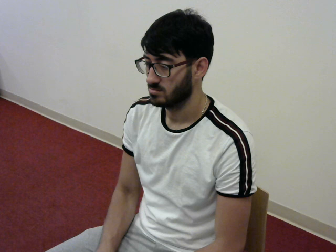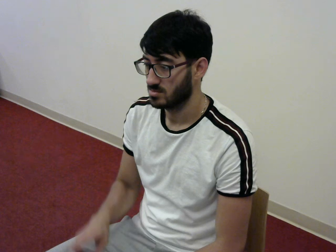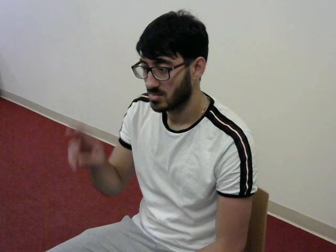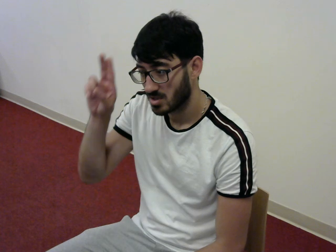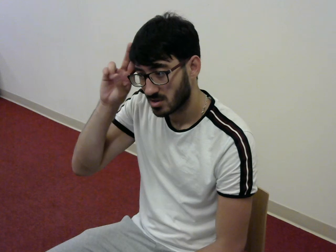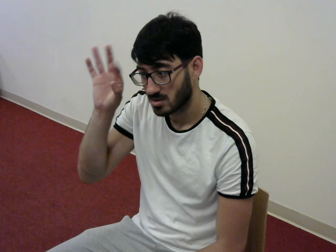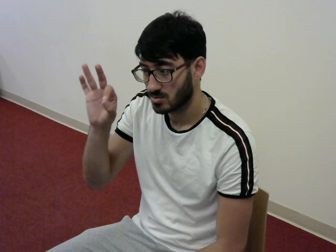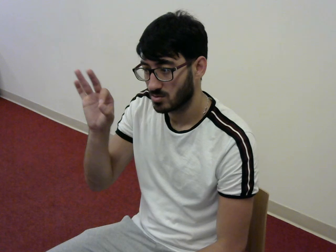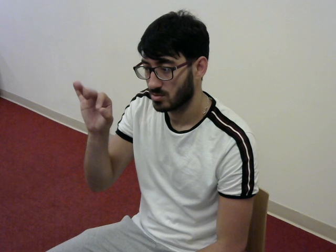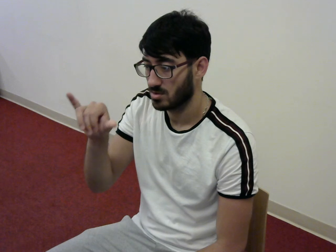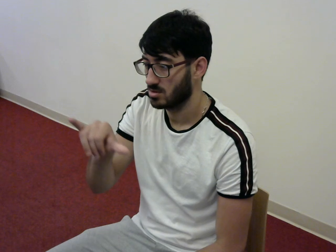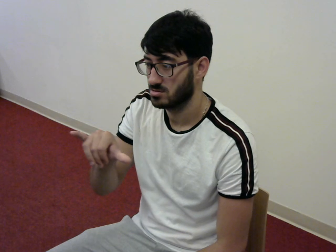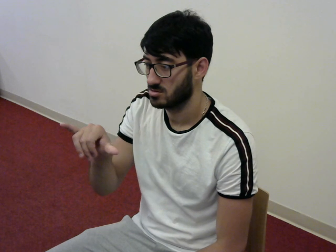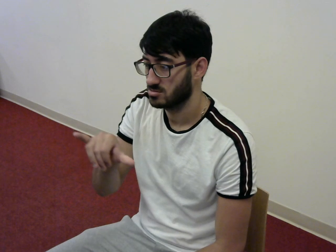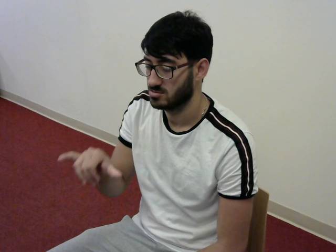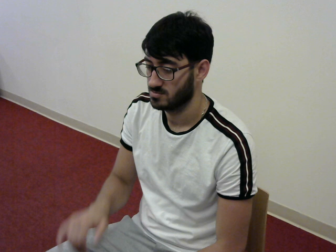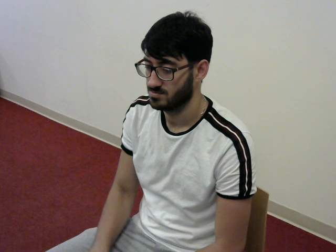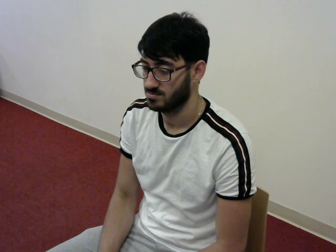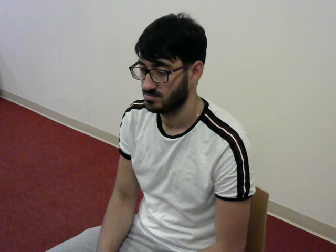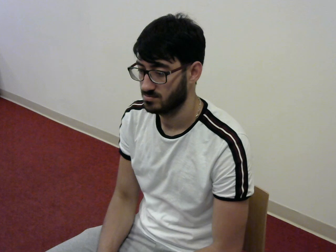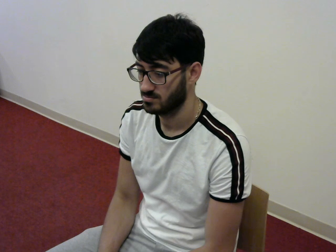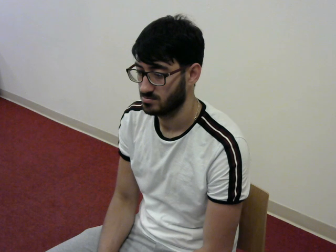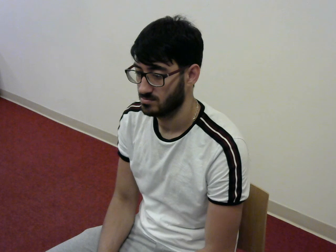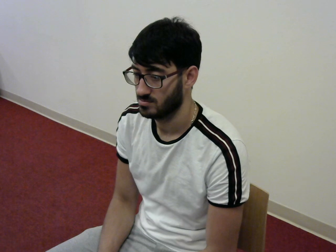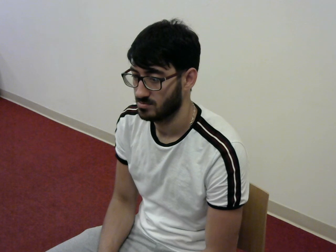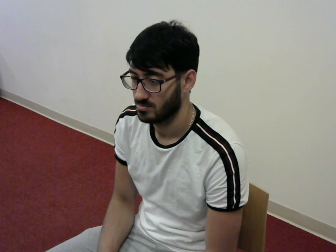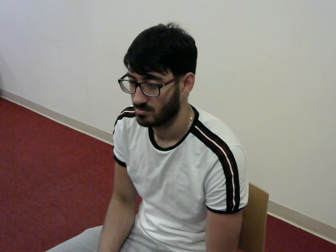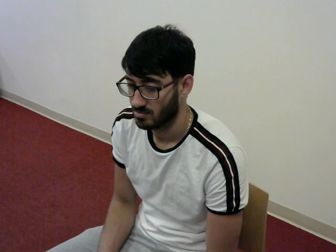Ayaqyolu hardadır?